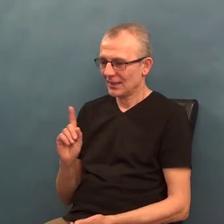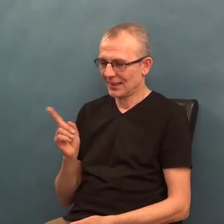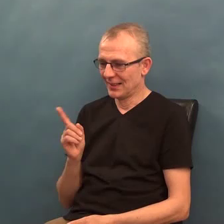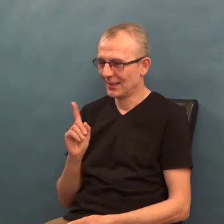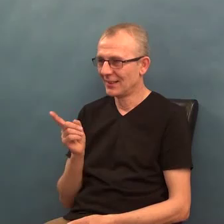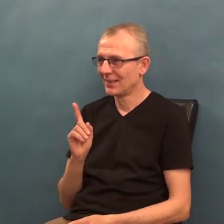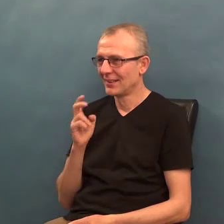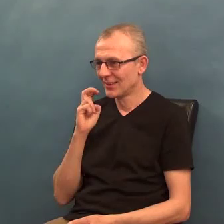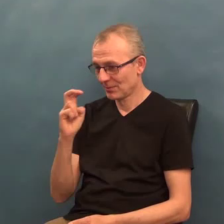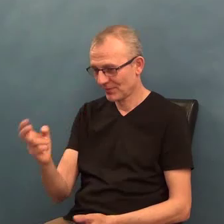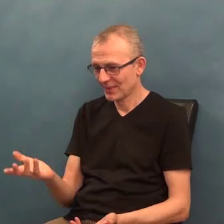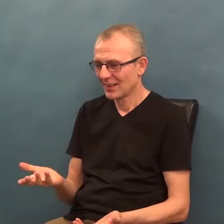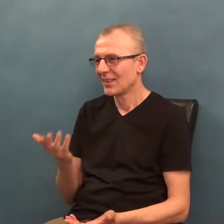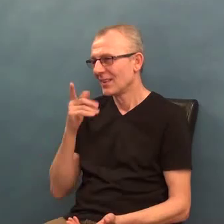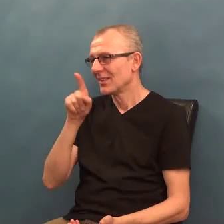Nie, to jest tramwaj.